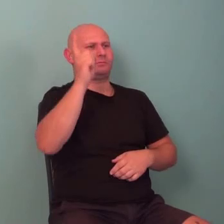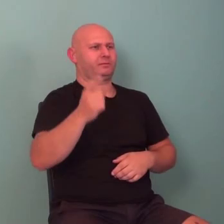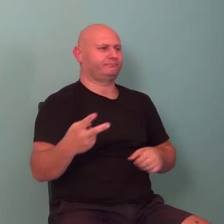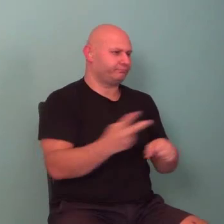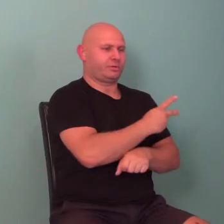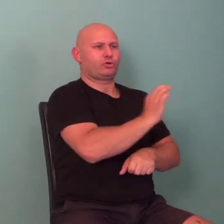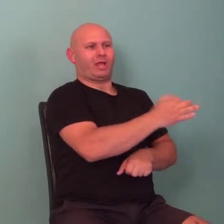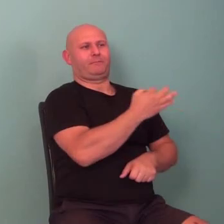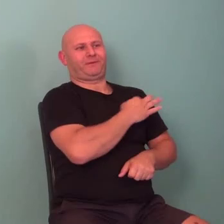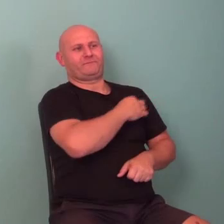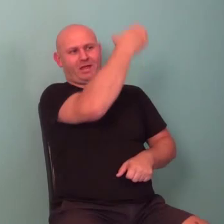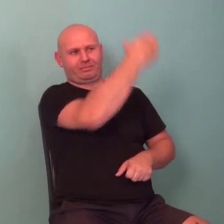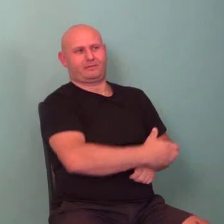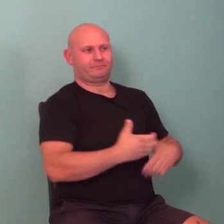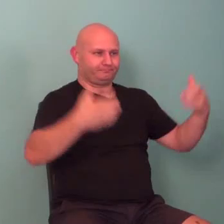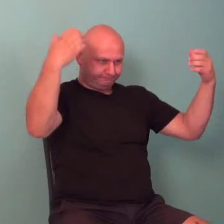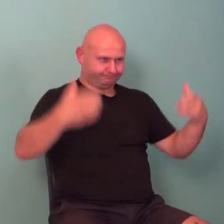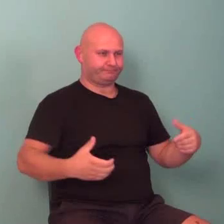To wejście jest prywatne.